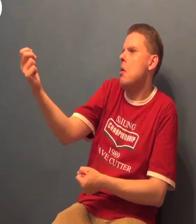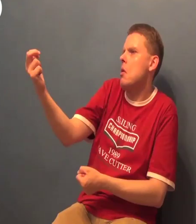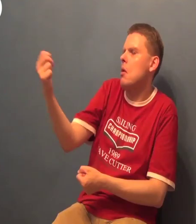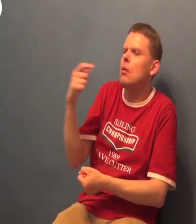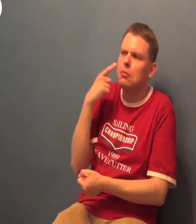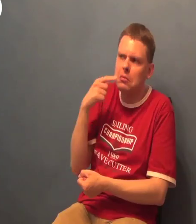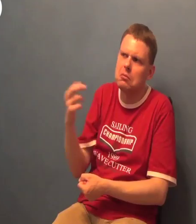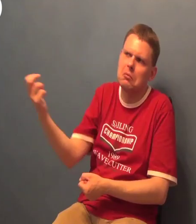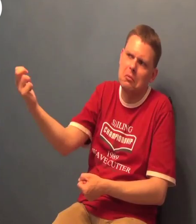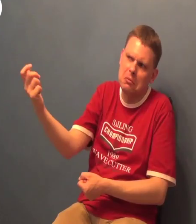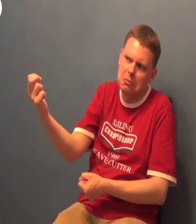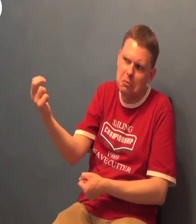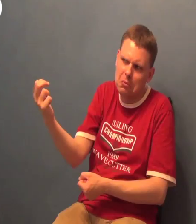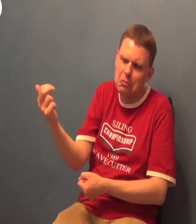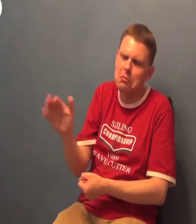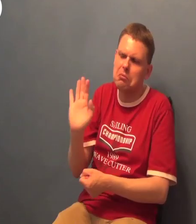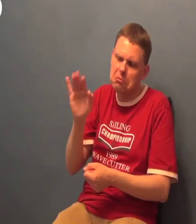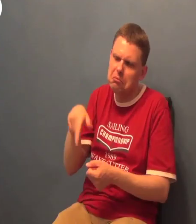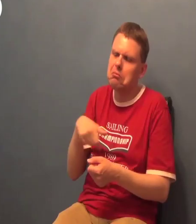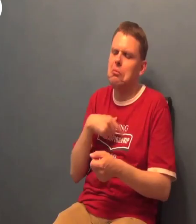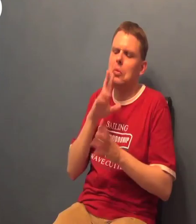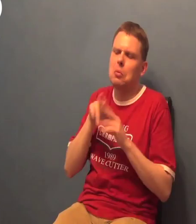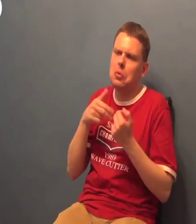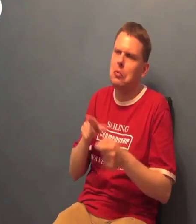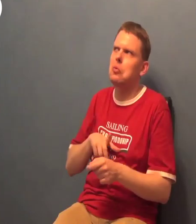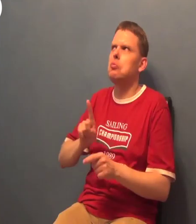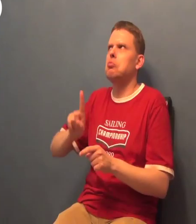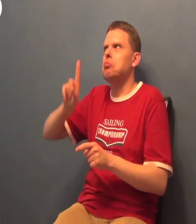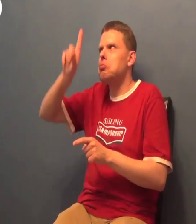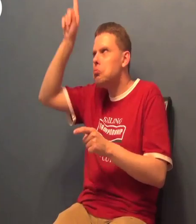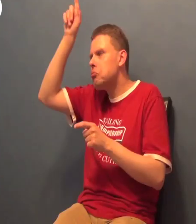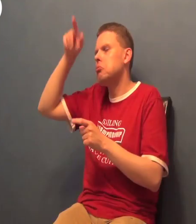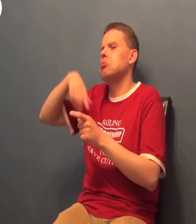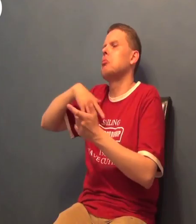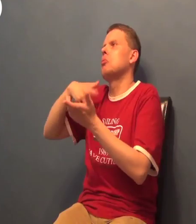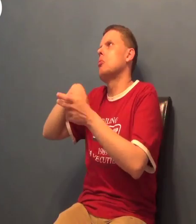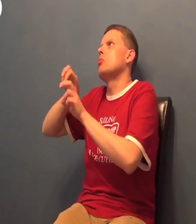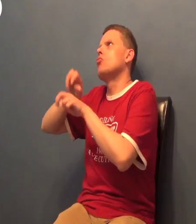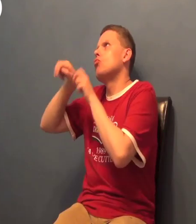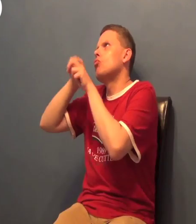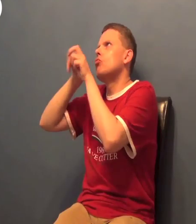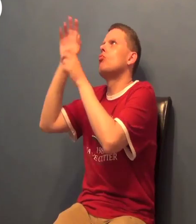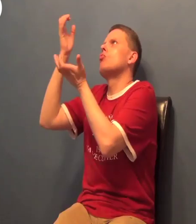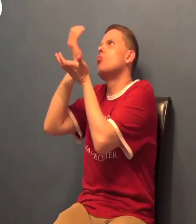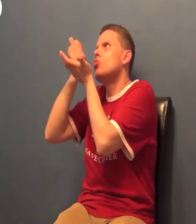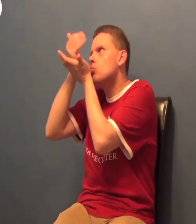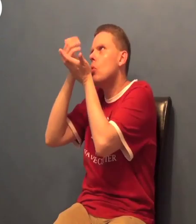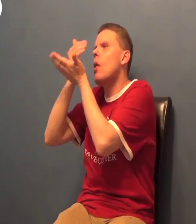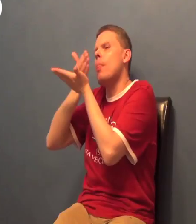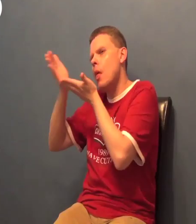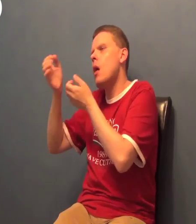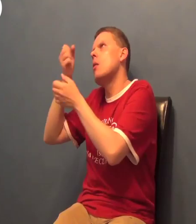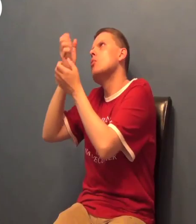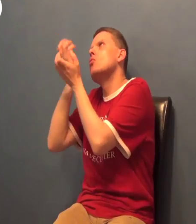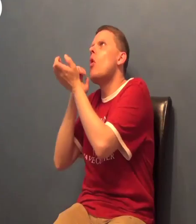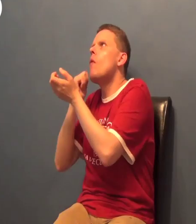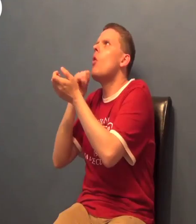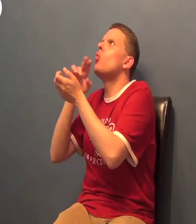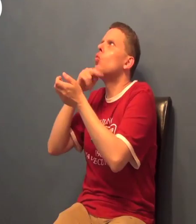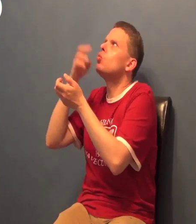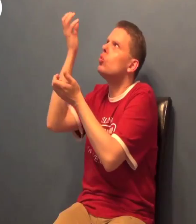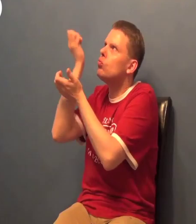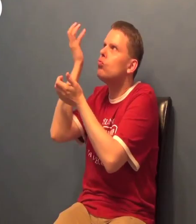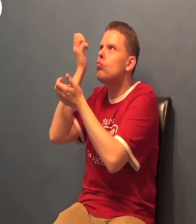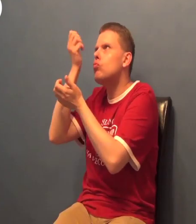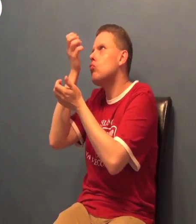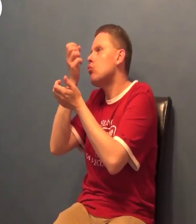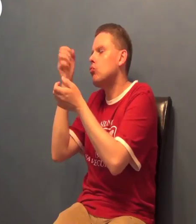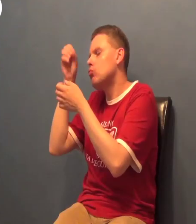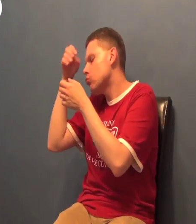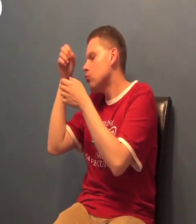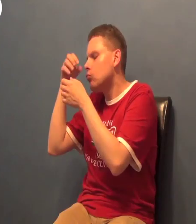Widzi go, ale nie przejmuje się tym. Wraca na drabinę i dalej zbiera gruszki.